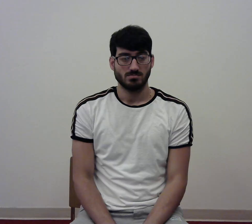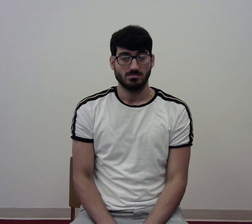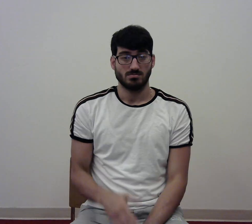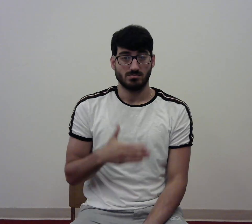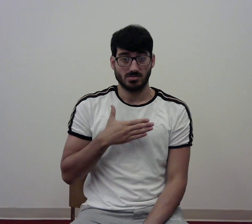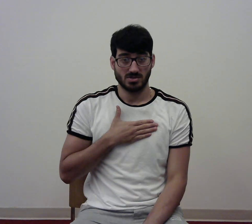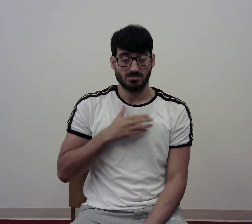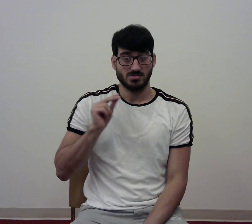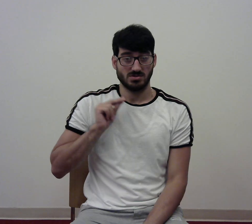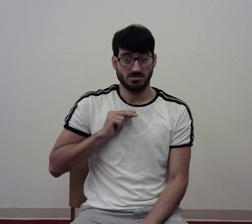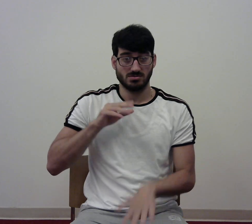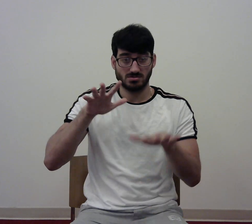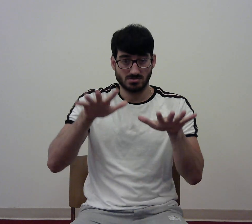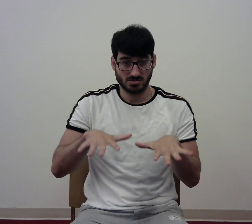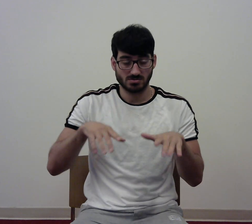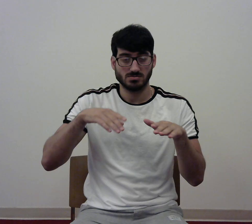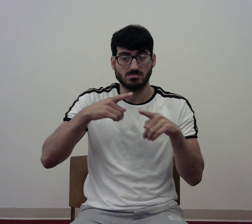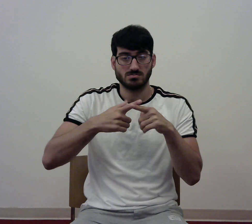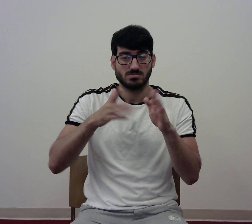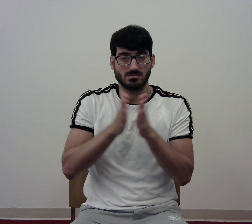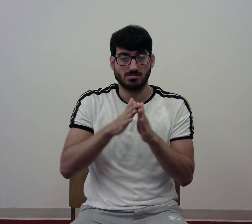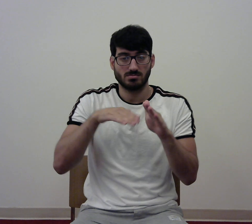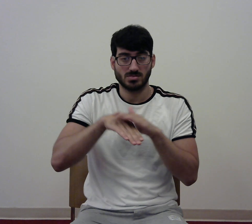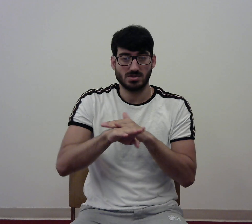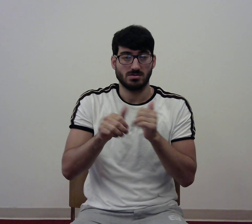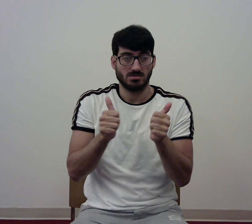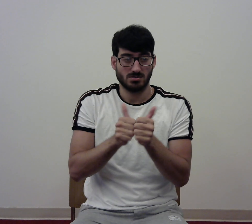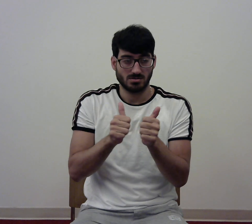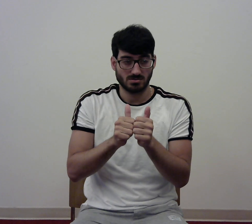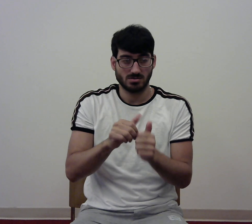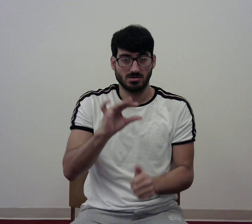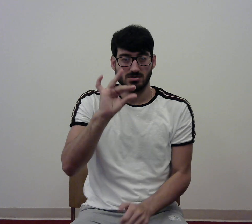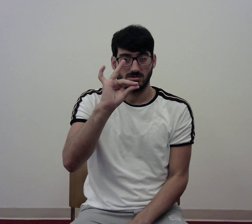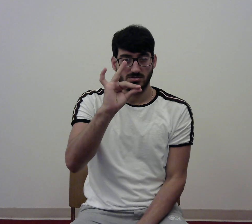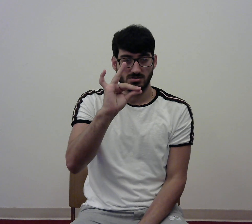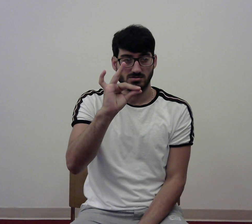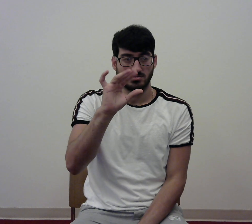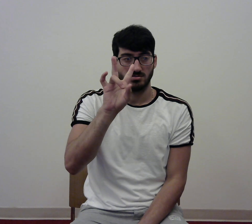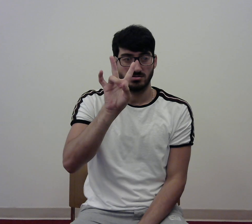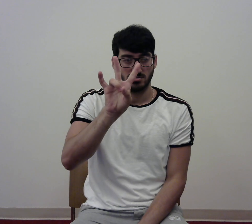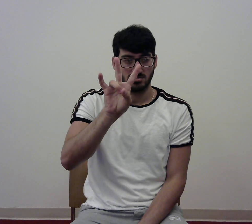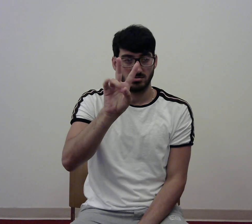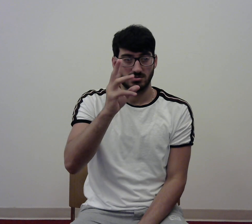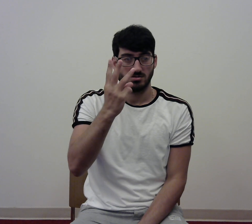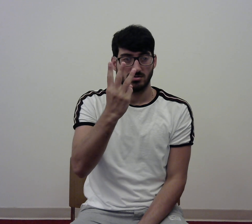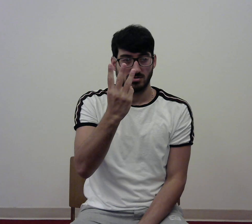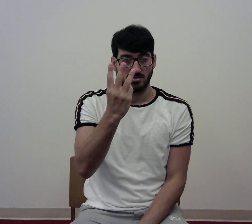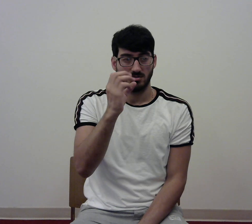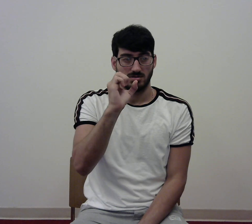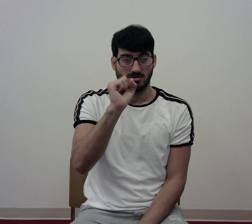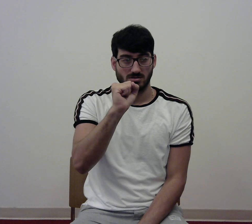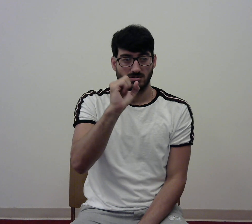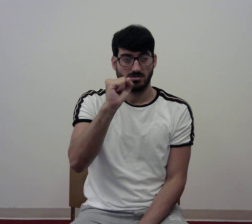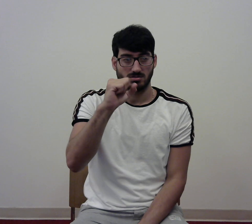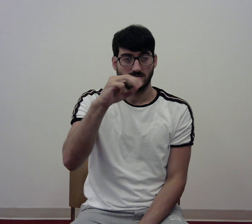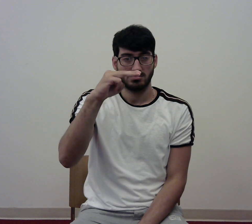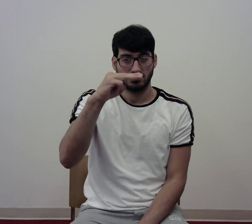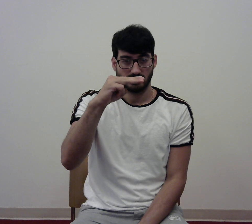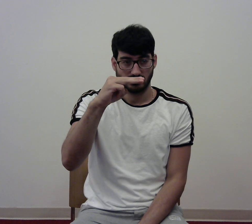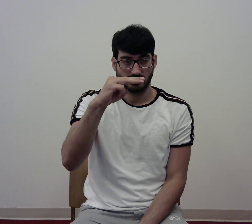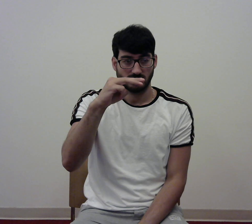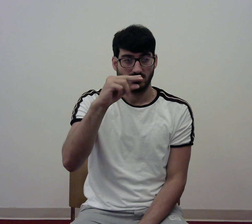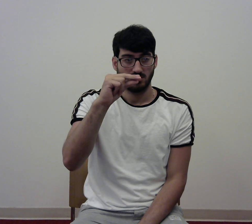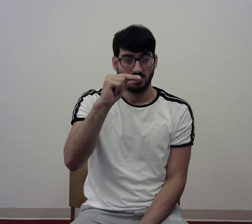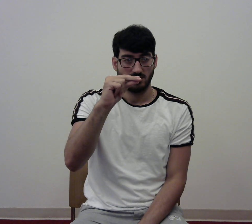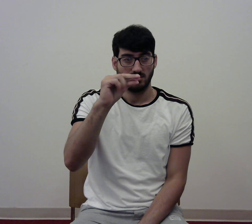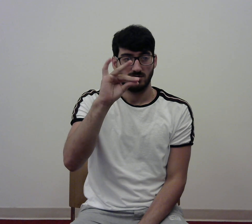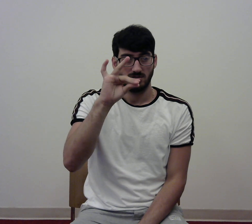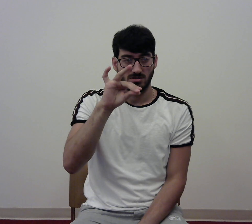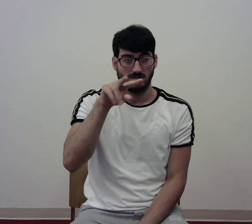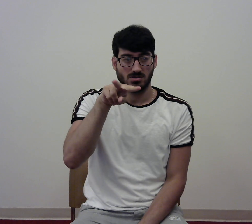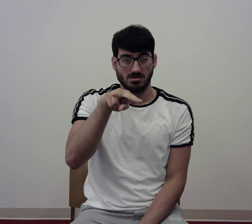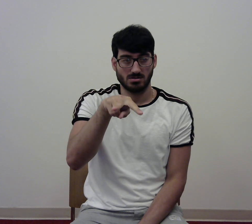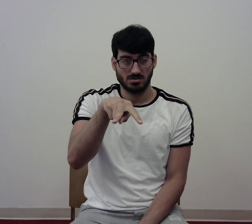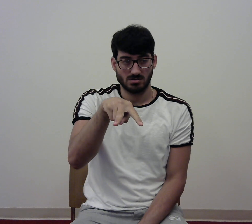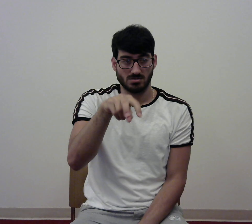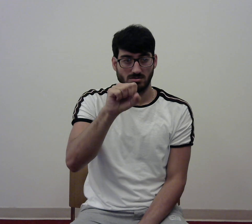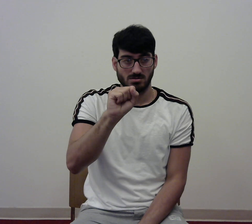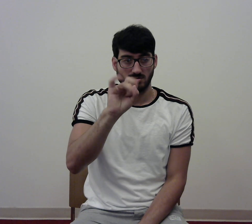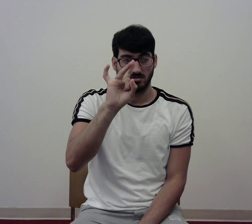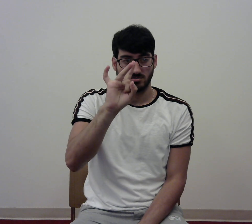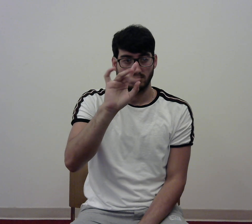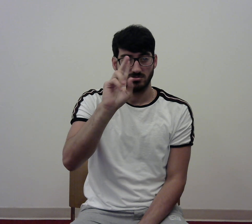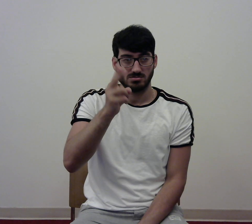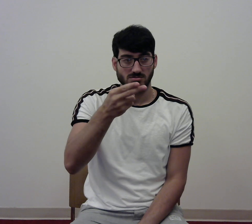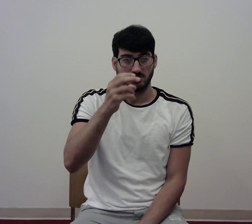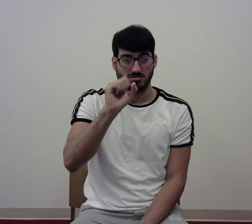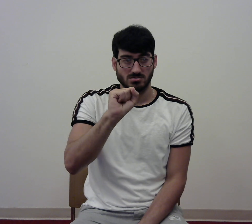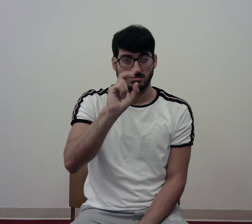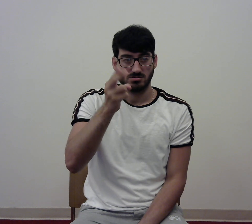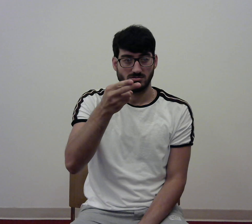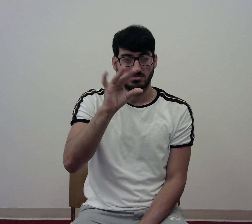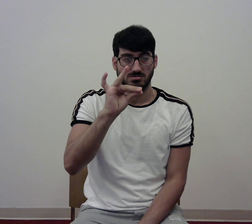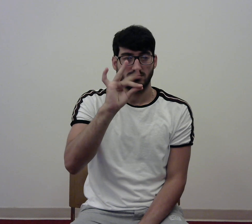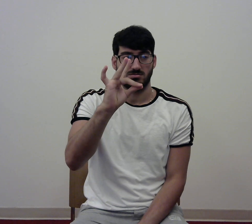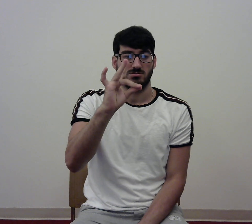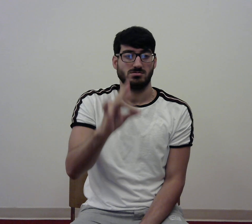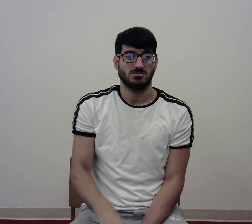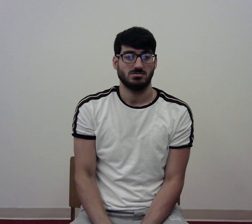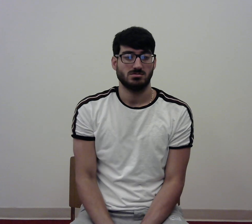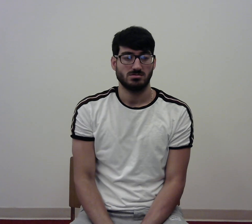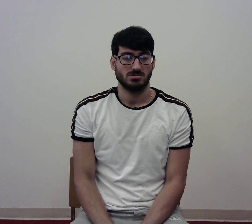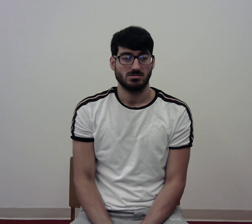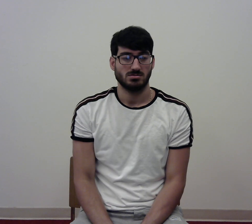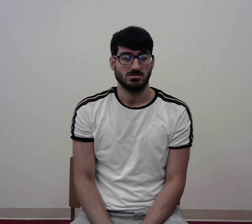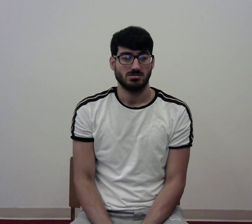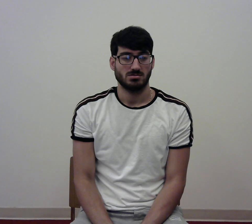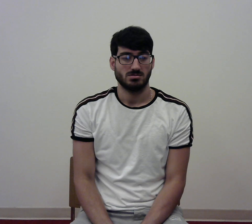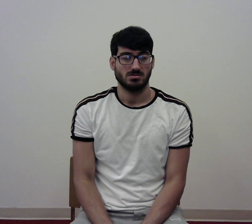Mənim iş yerim İnşaatçılar metrosunun yanındadadır